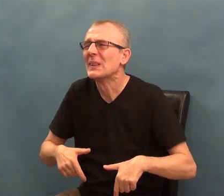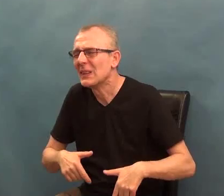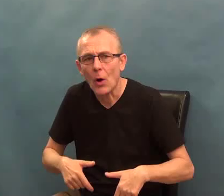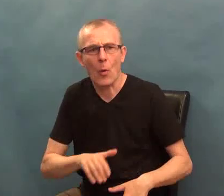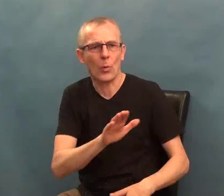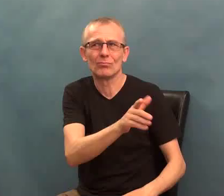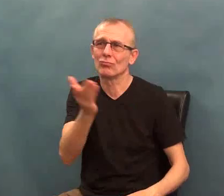Zauważa Chaplina i prosi go o naprawienie szyby.